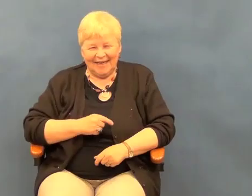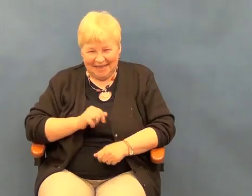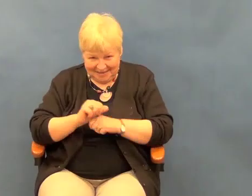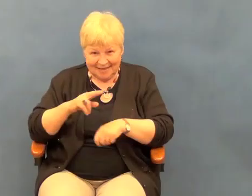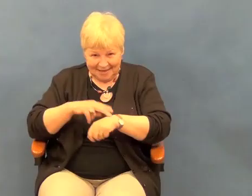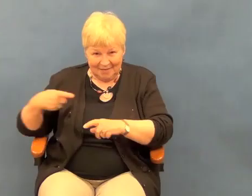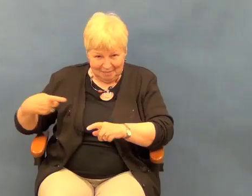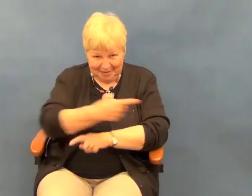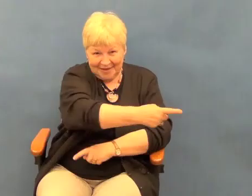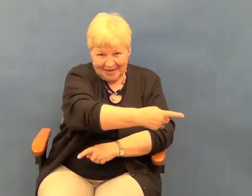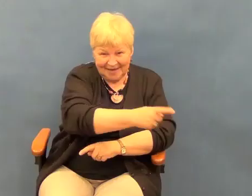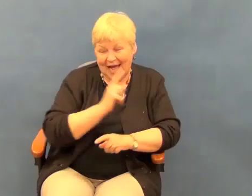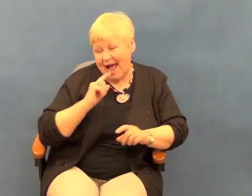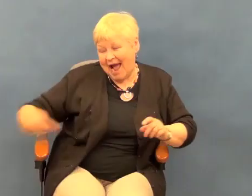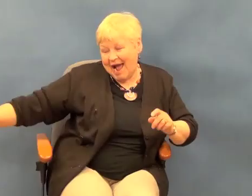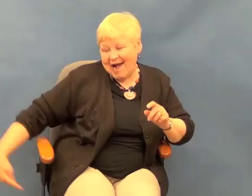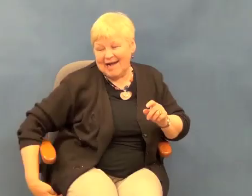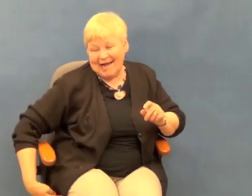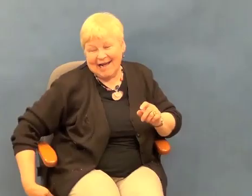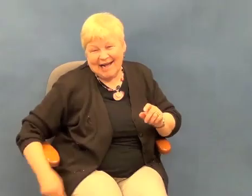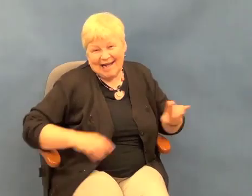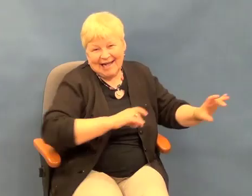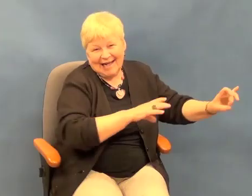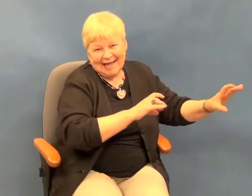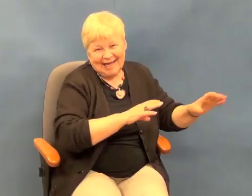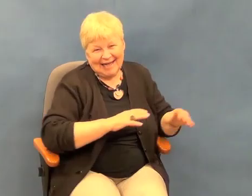Wskazówka trafiła chłopaka w pupę, dlatego wybiegł.